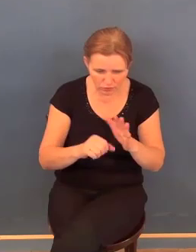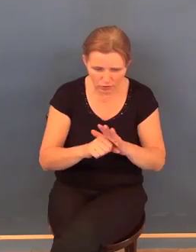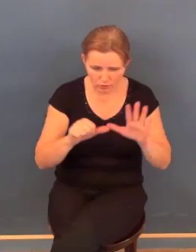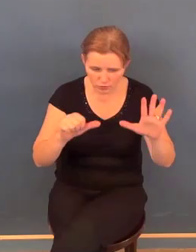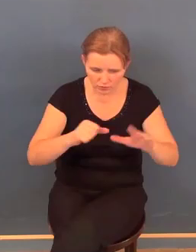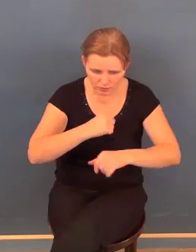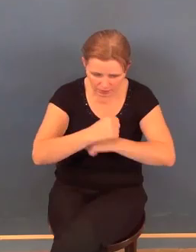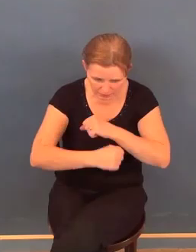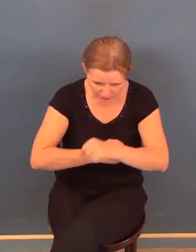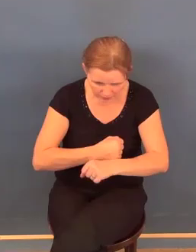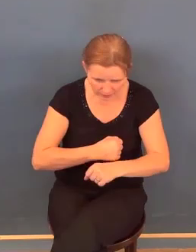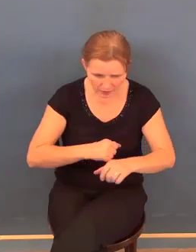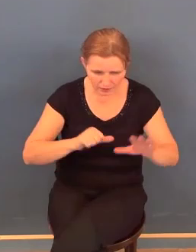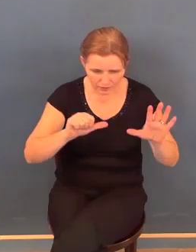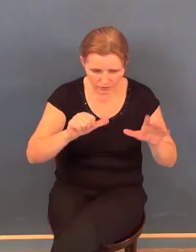Od dziesiątej do szóstej pracuję.